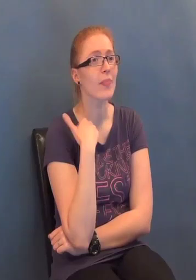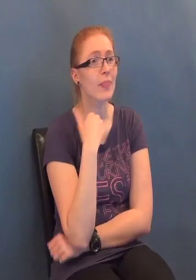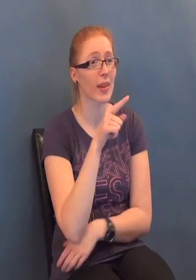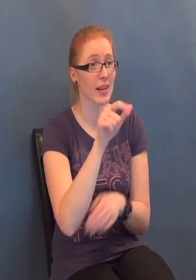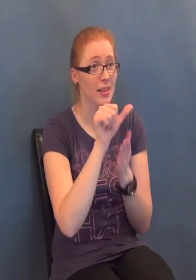Ja...